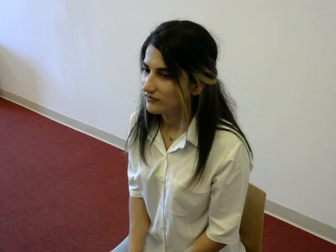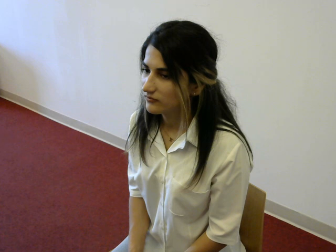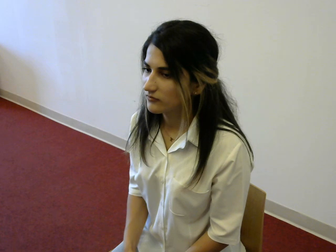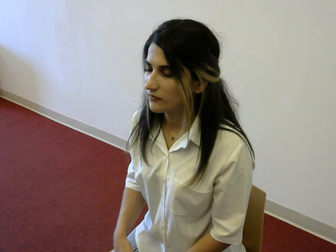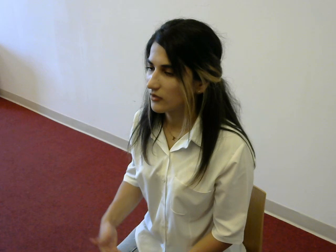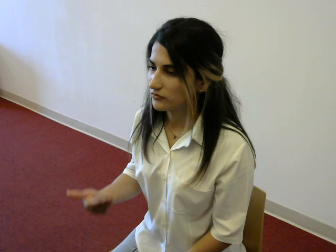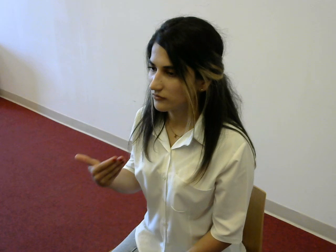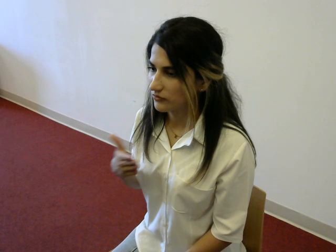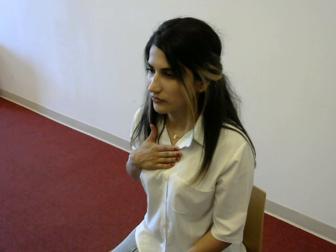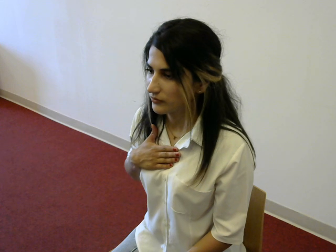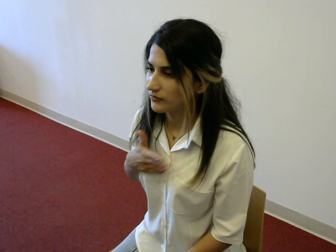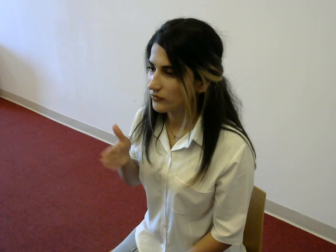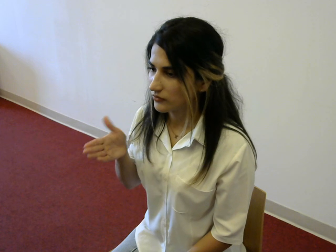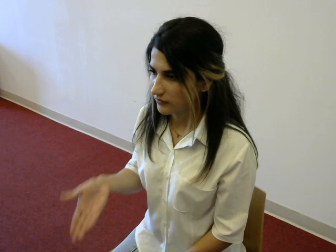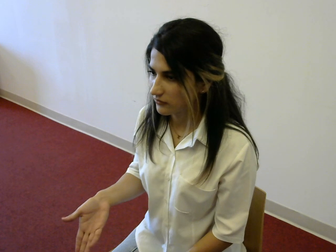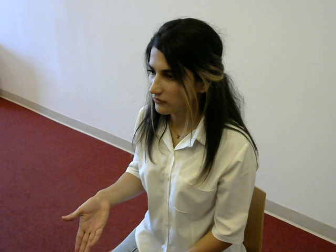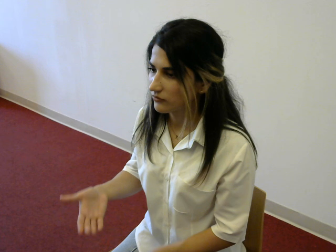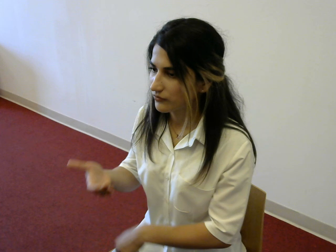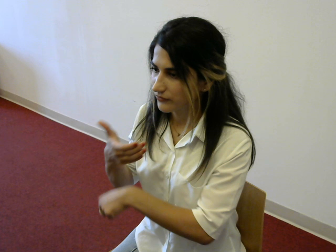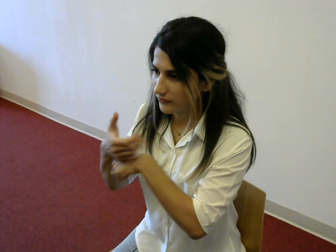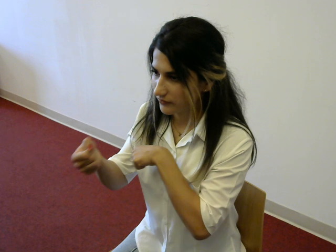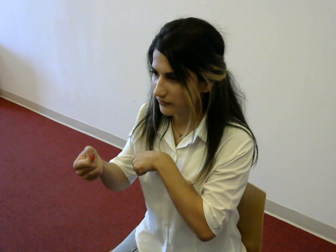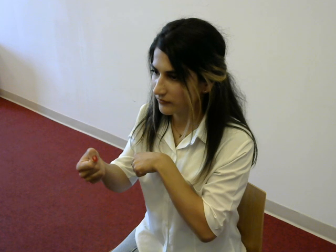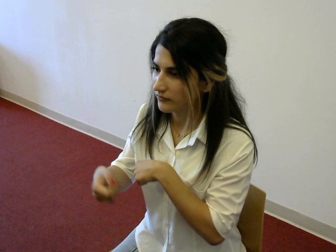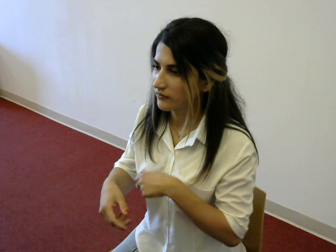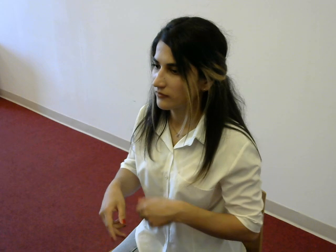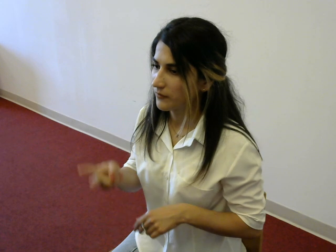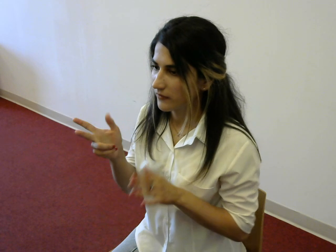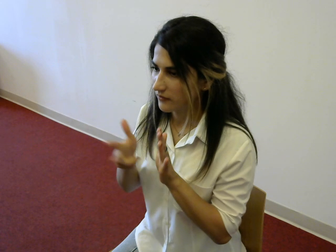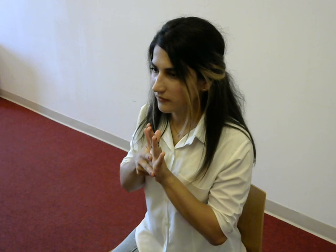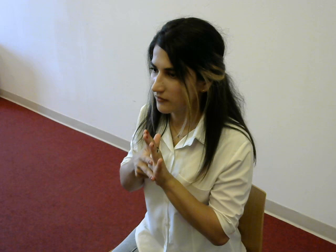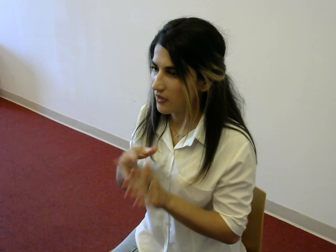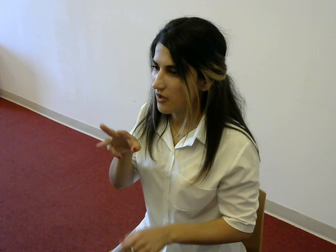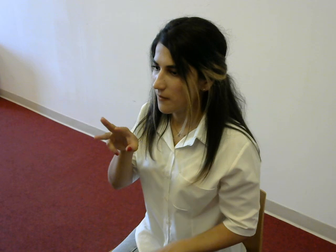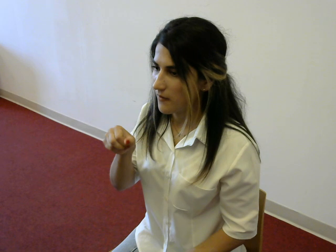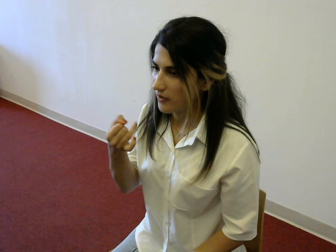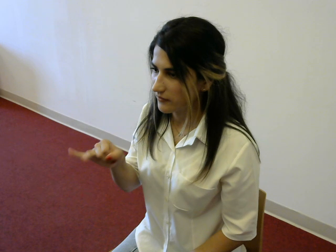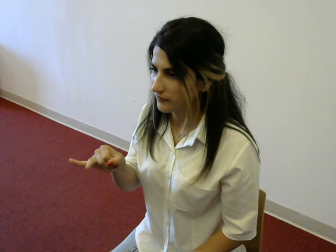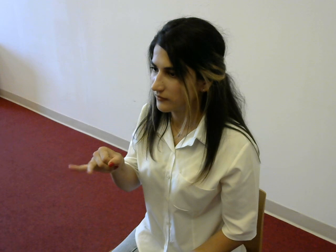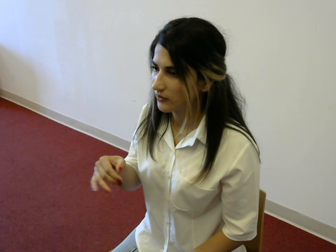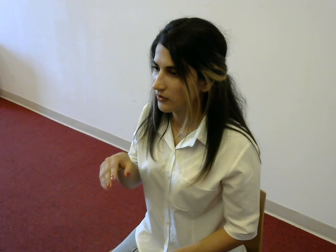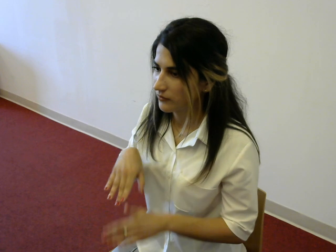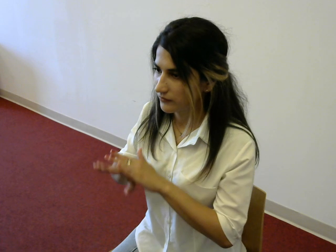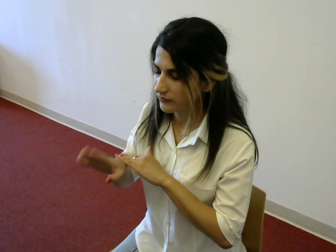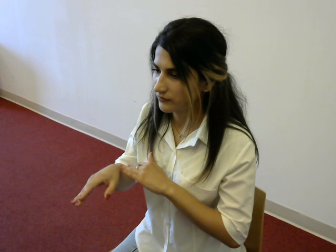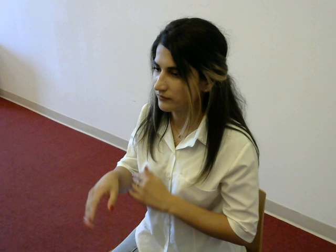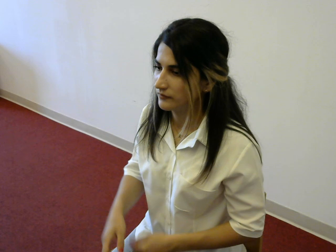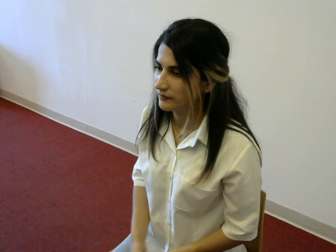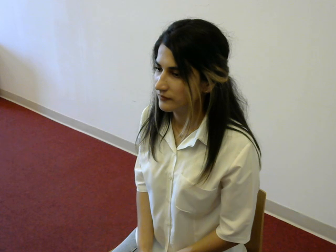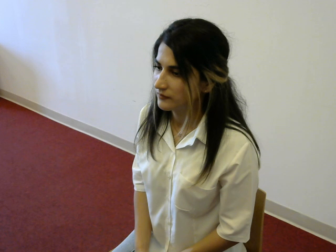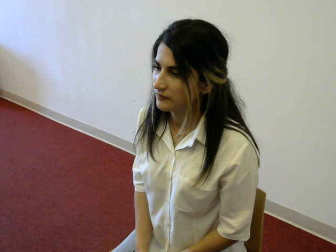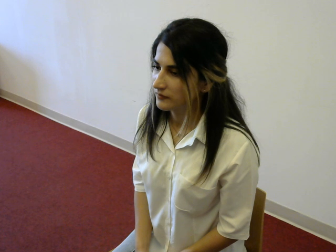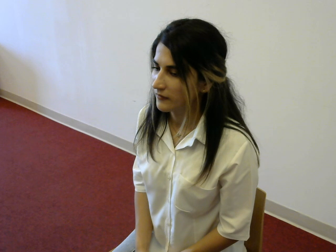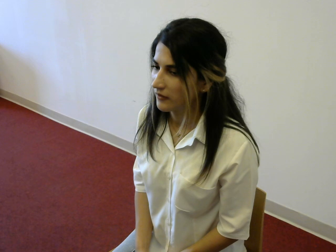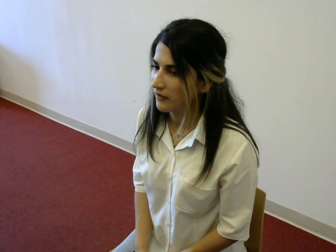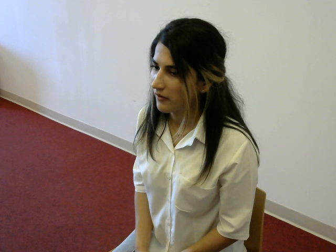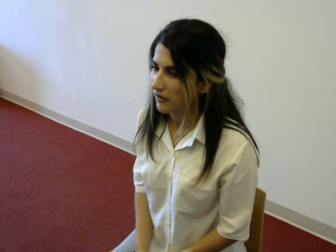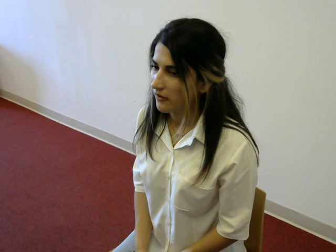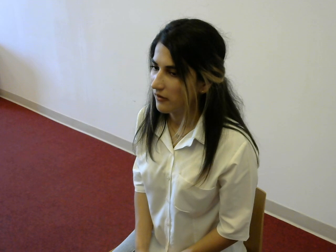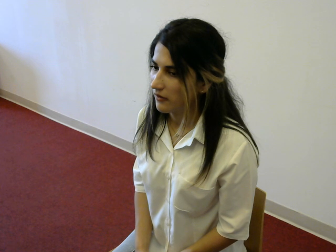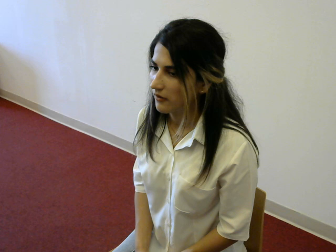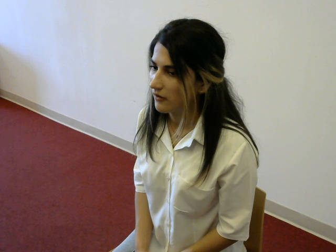Mən burdan çıxıb 28 maya gedəcəm